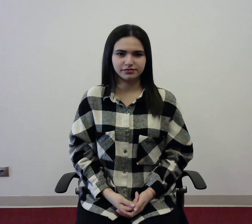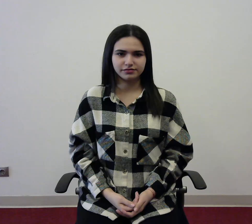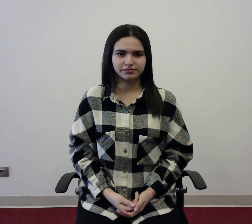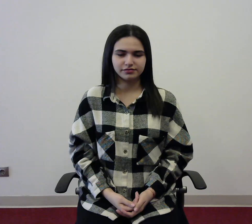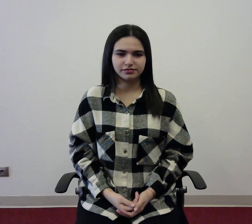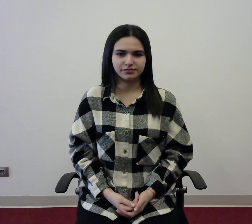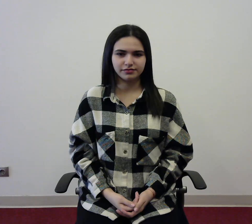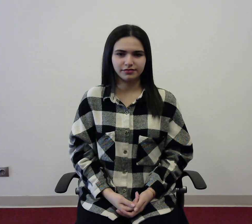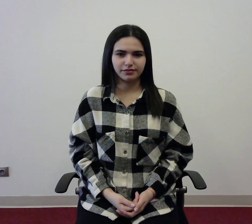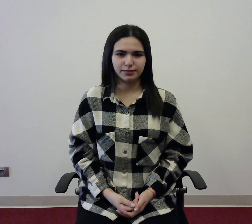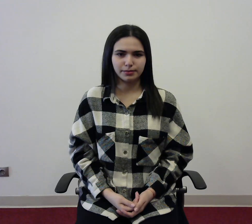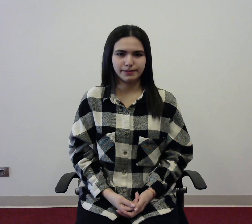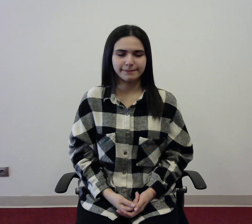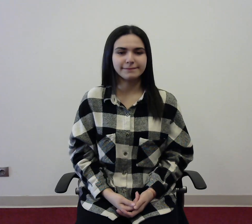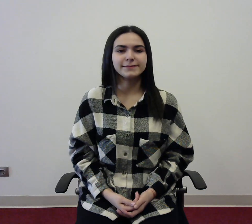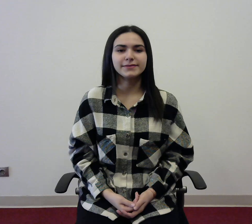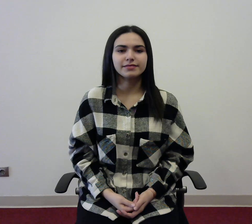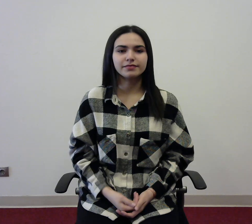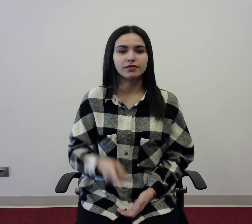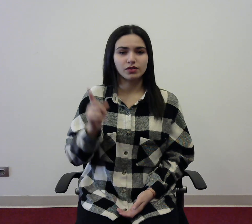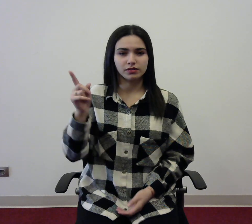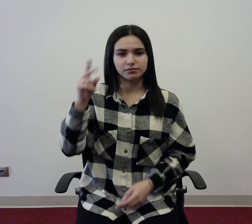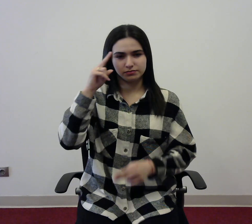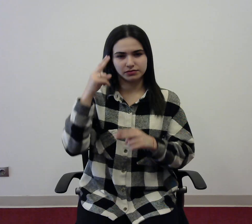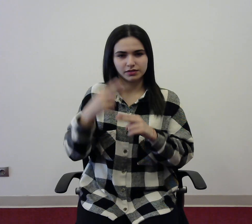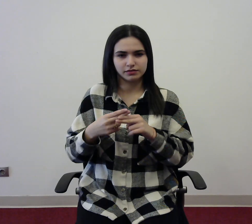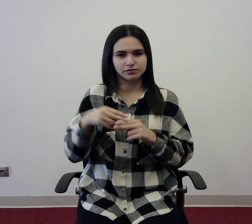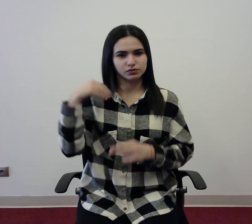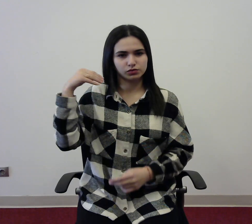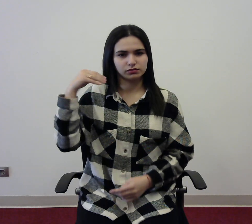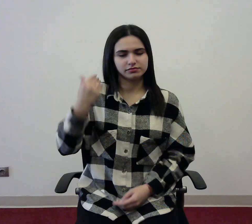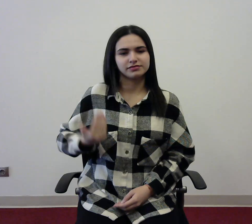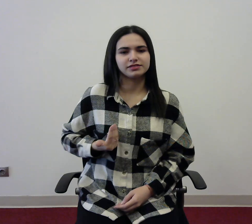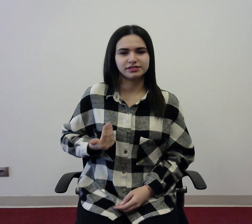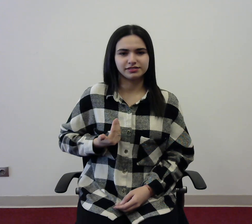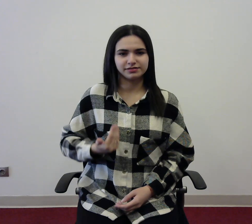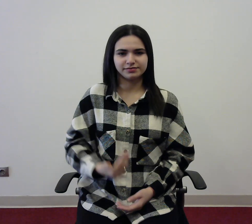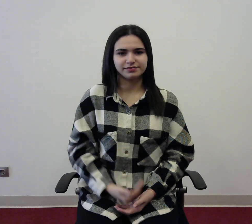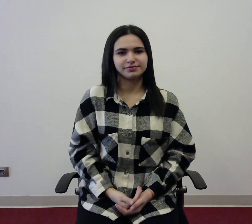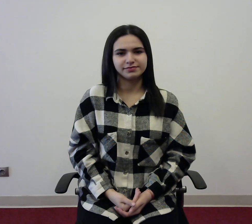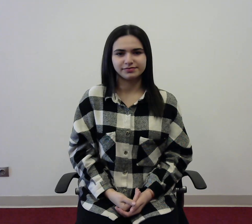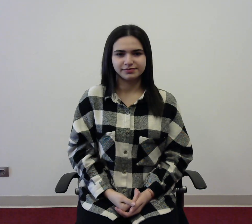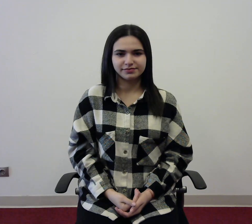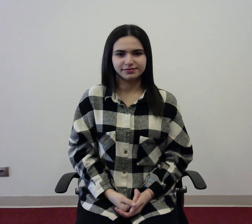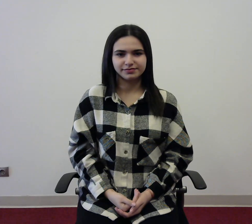Onun qardaşı Türkiyədə yaşayır